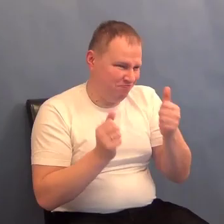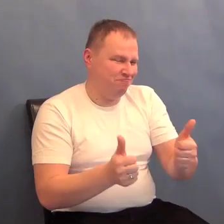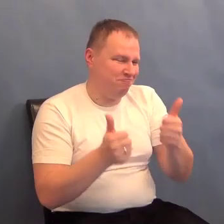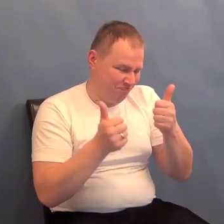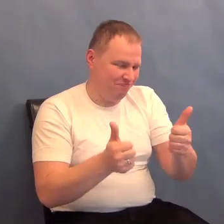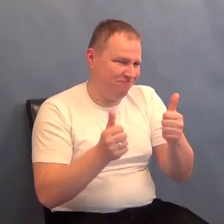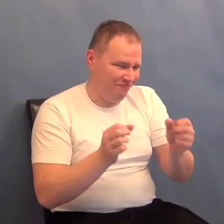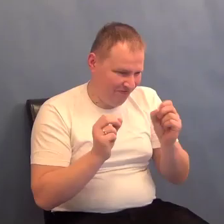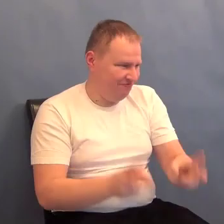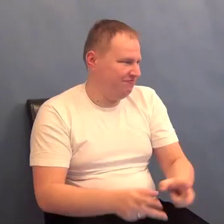Super.